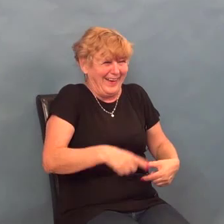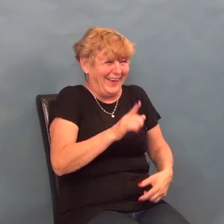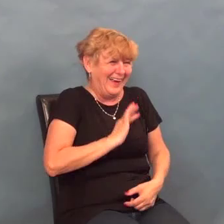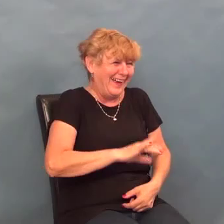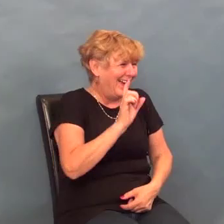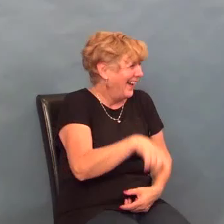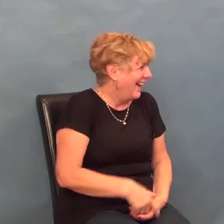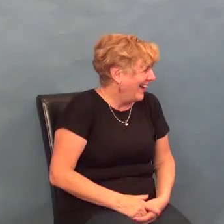Śmieszna jesteś.